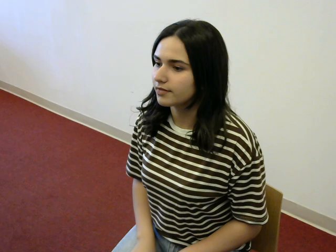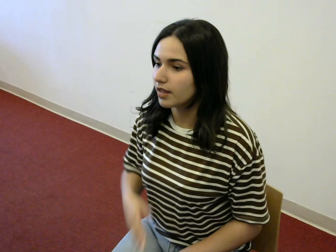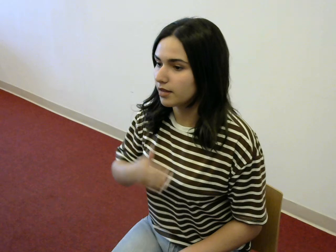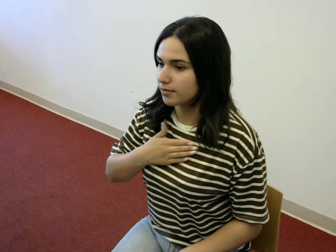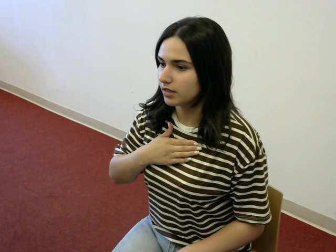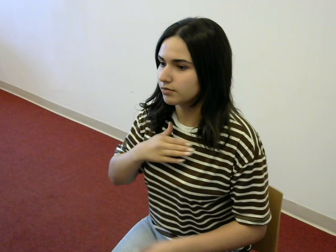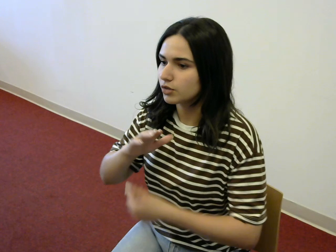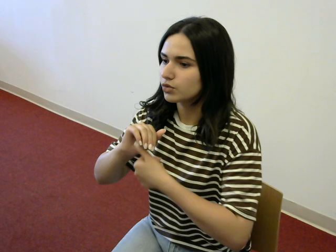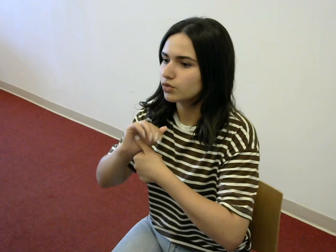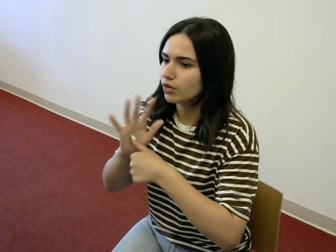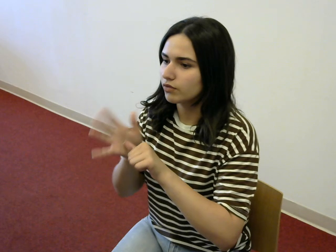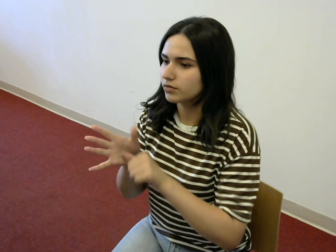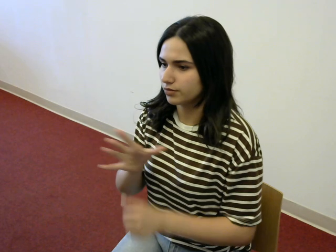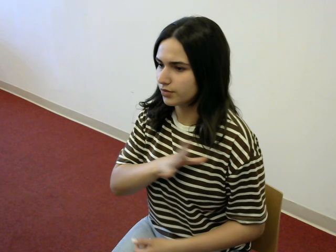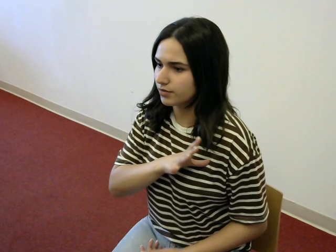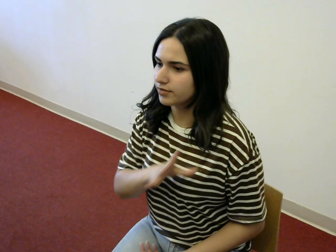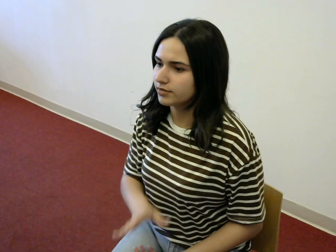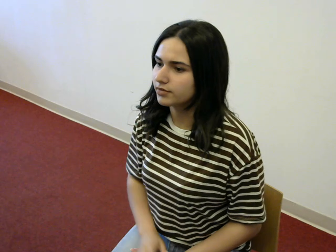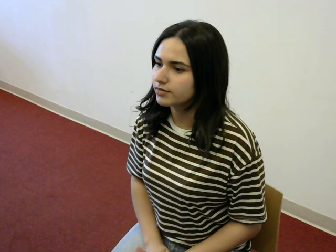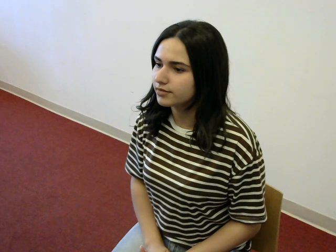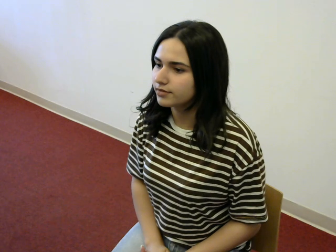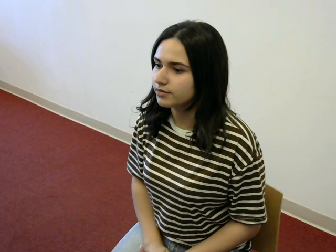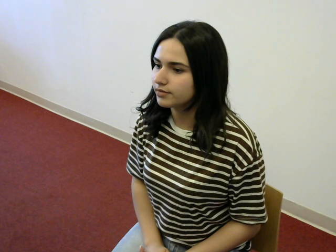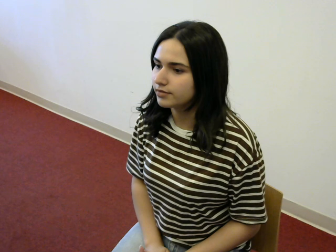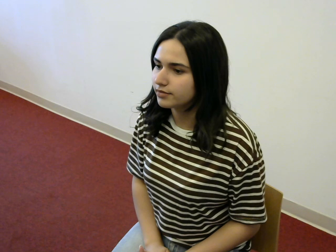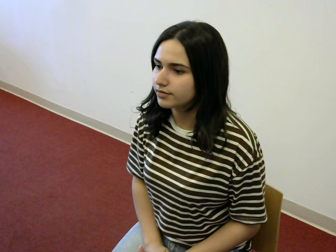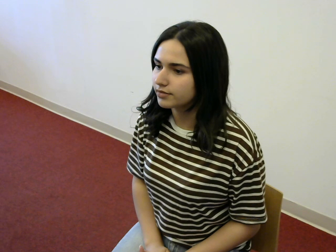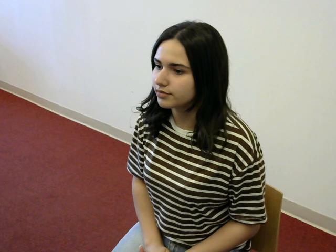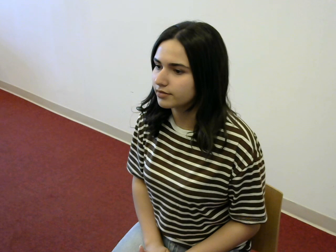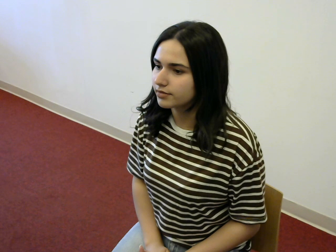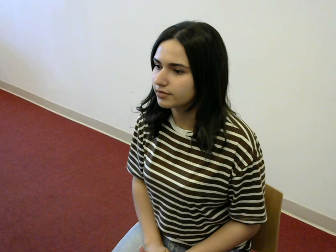Mən Covid-ə tutulmuşam